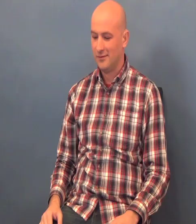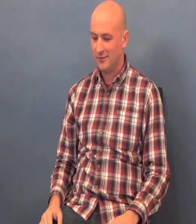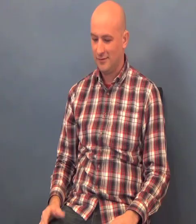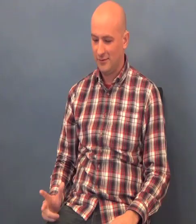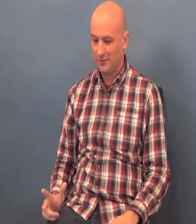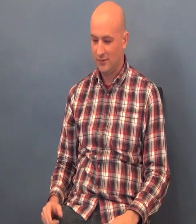Trzeci?